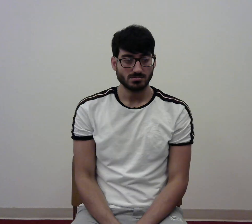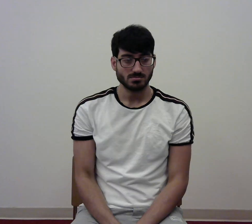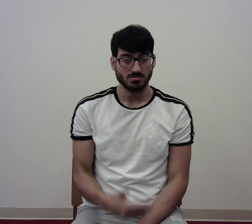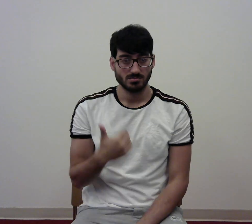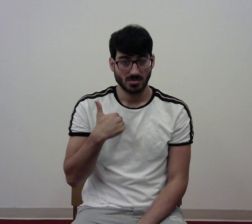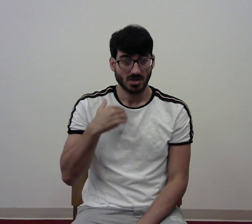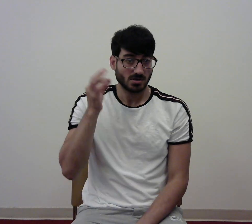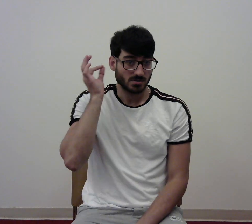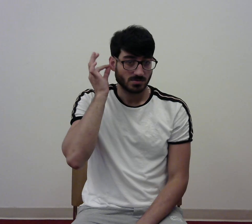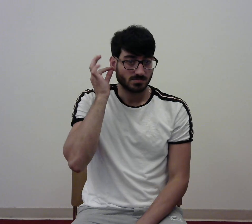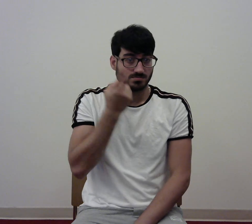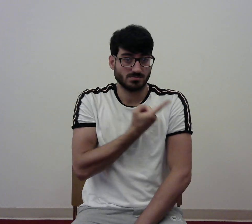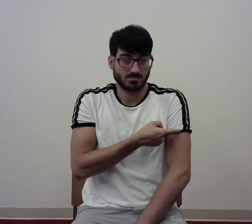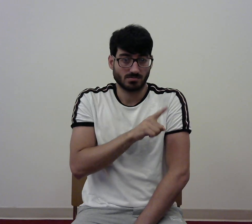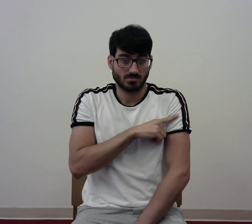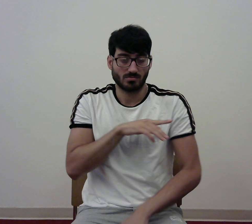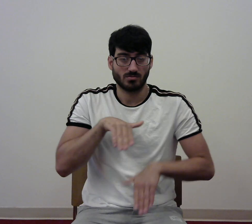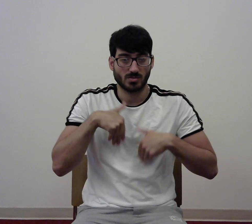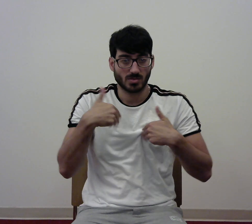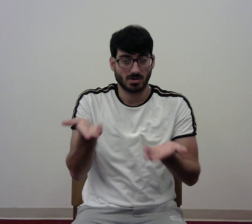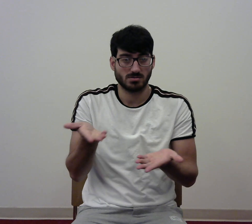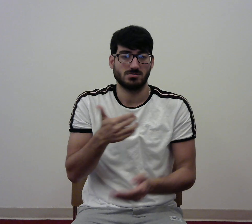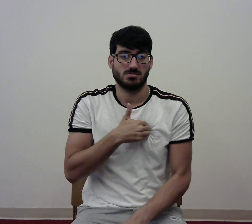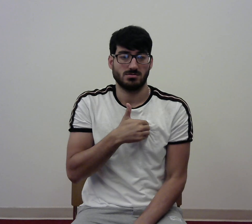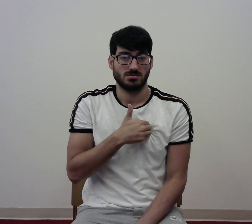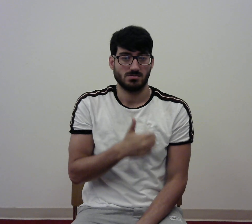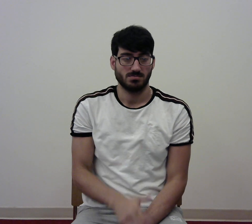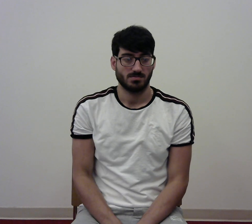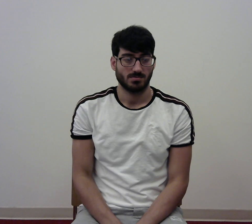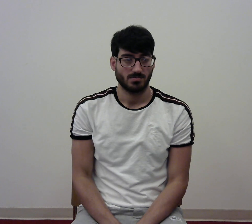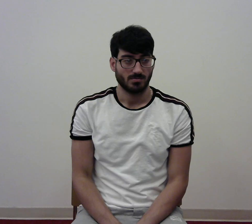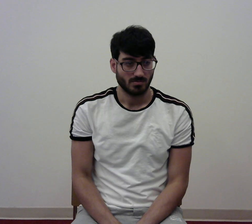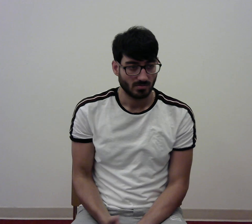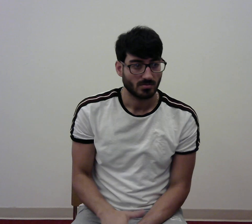Mən tibb məntəqəsinə müraciət etmək istərdim